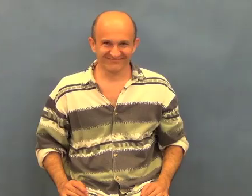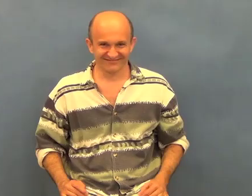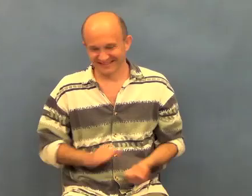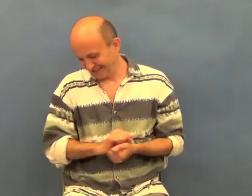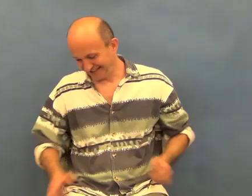Zniszczony.